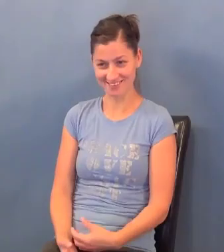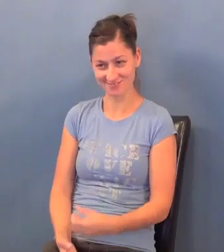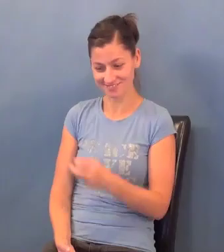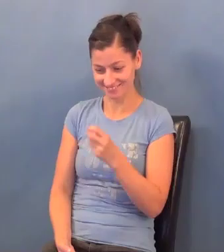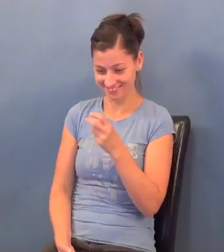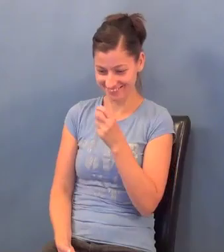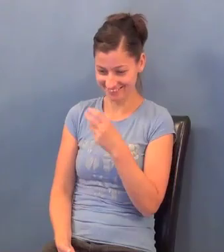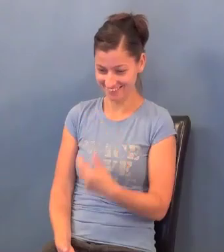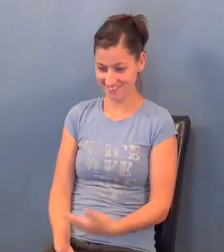Tak.